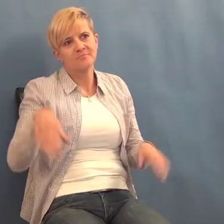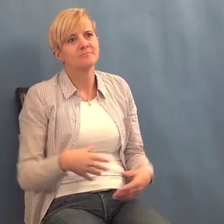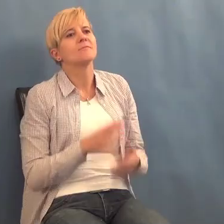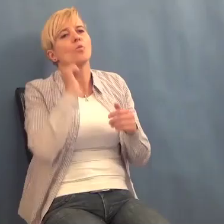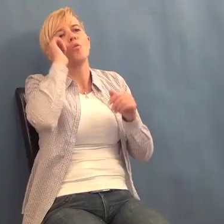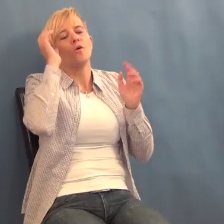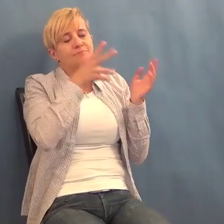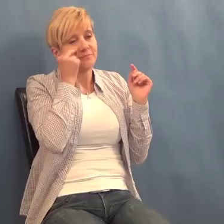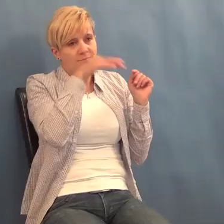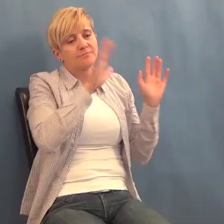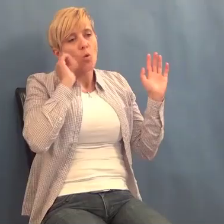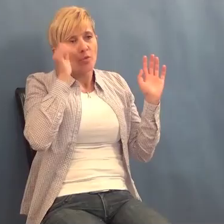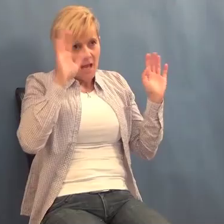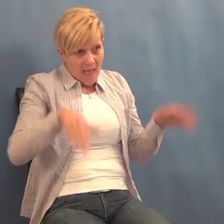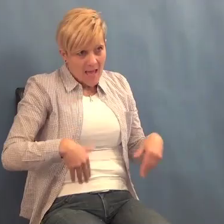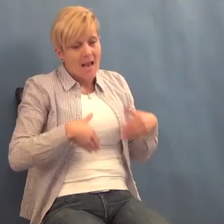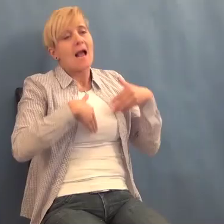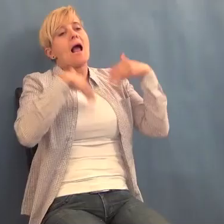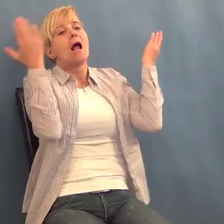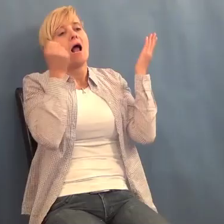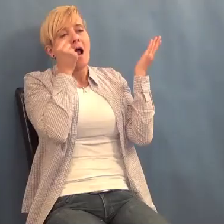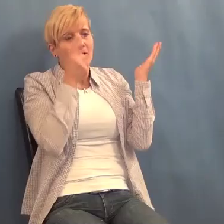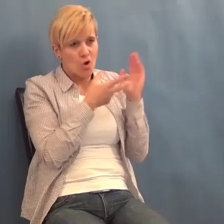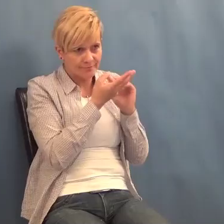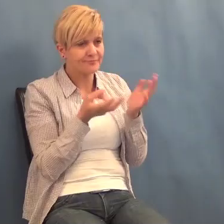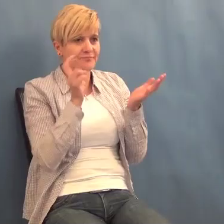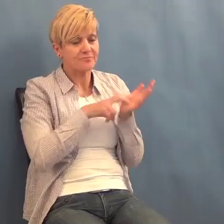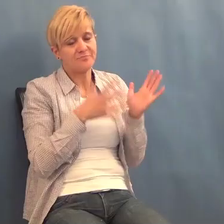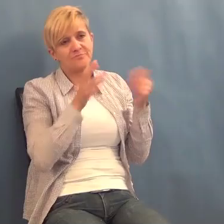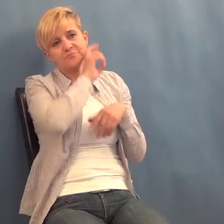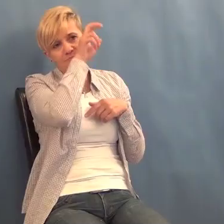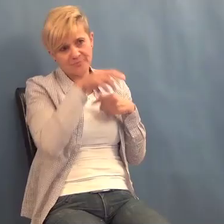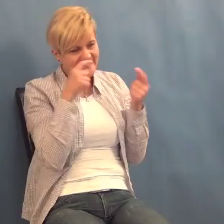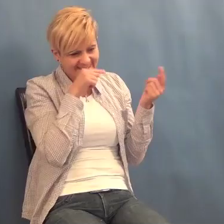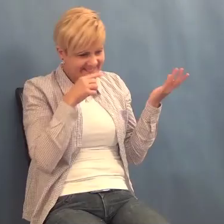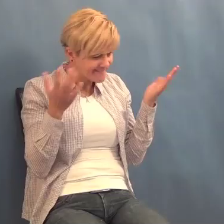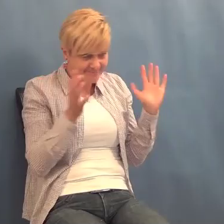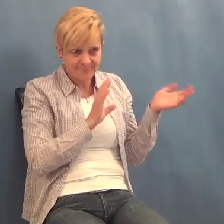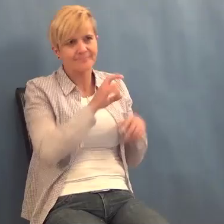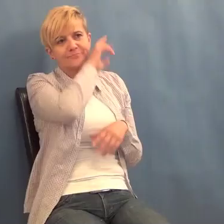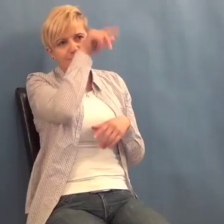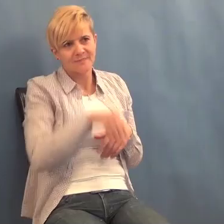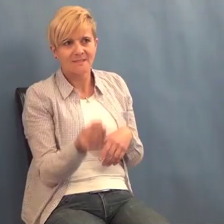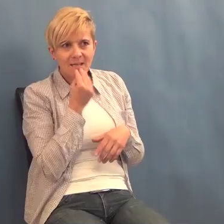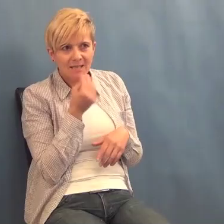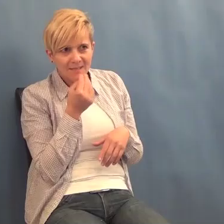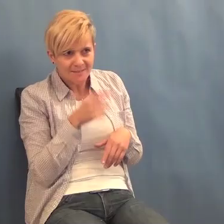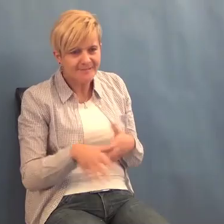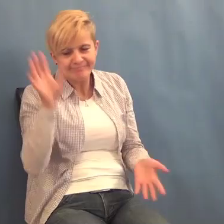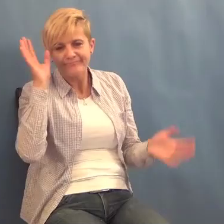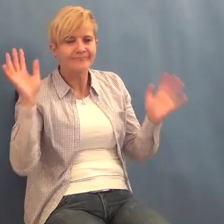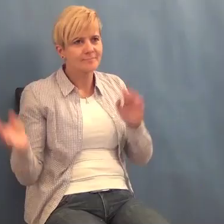Następnego dnia on wstaje, idzie myć zęby, schodzi na dół, je, wita się ze wszystkimi.